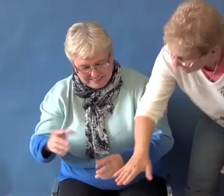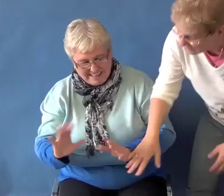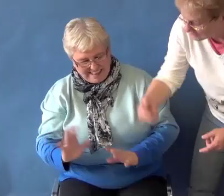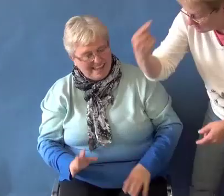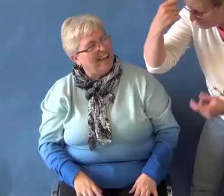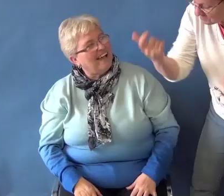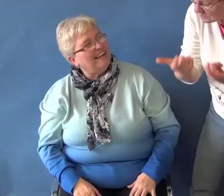On chce strzelać, a ten nie chce.